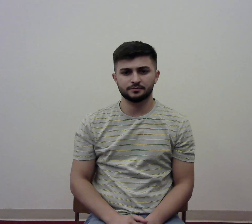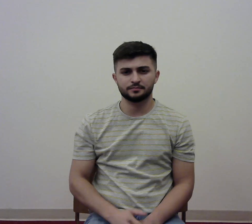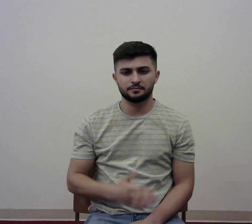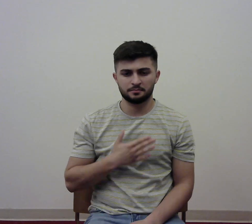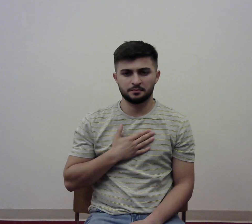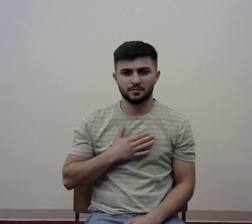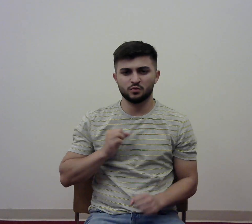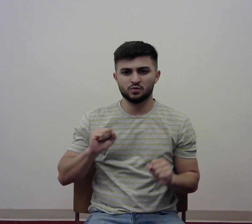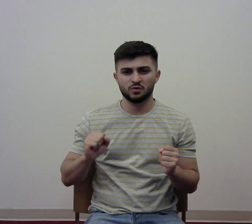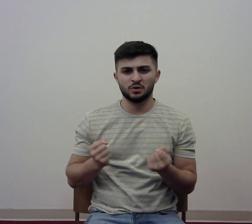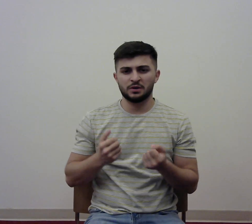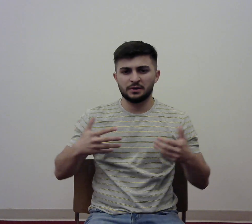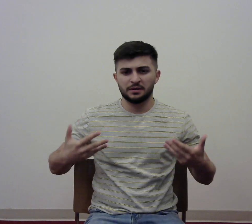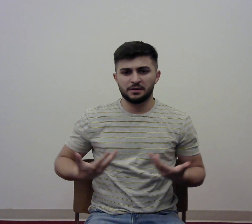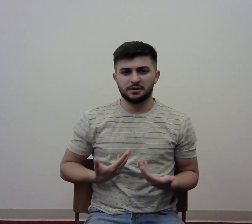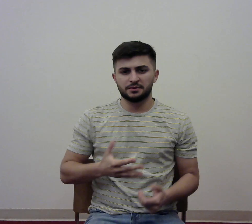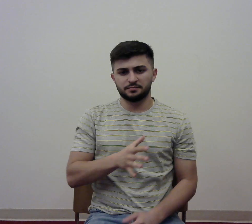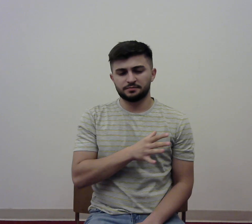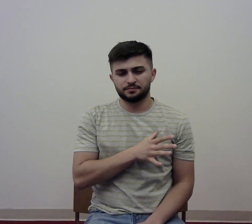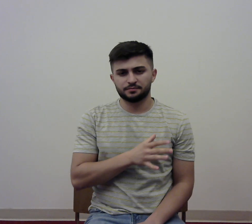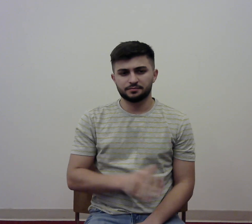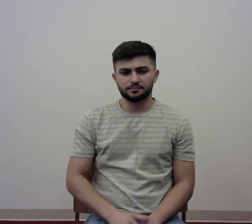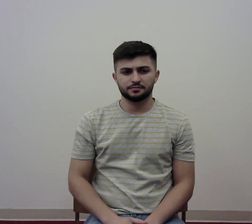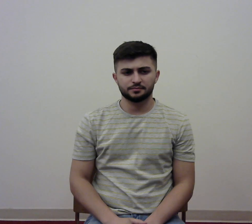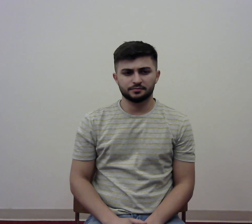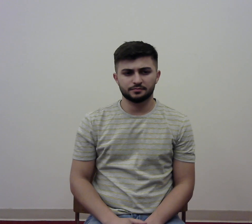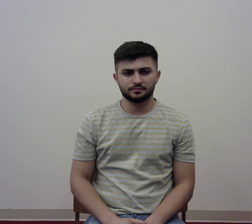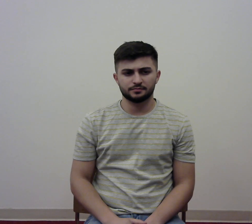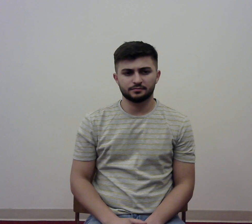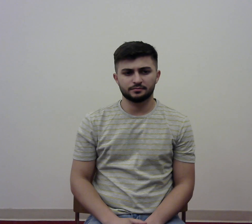Mən sətəlcəm olmuşam